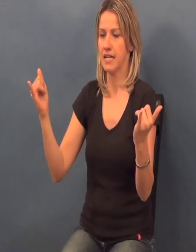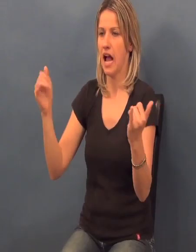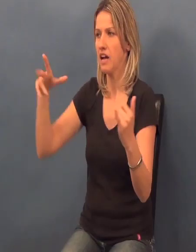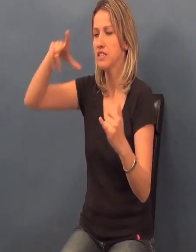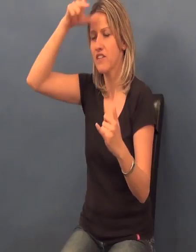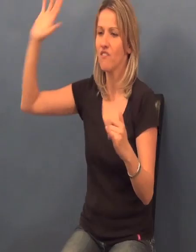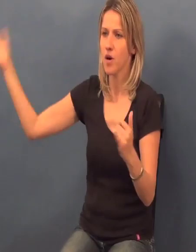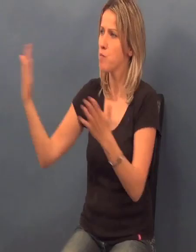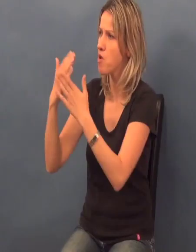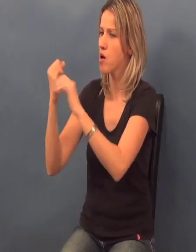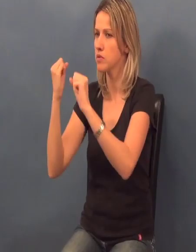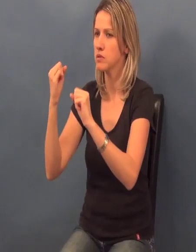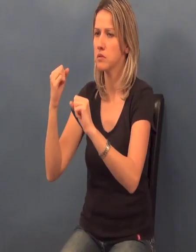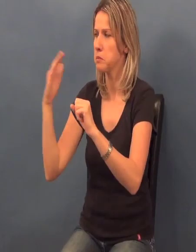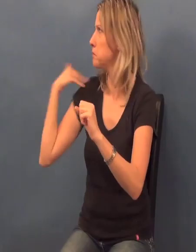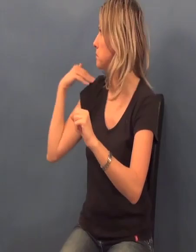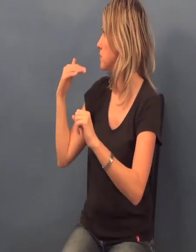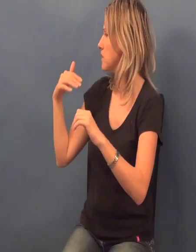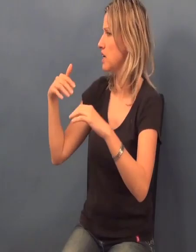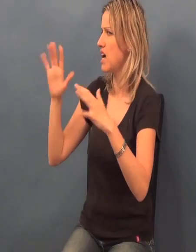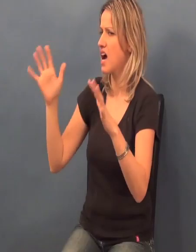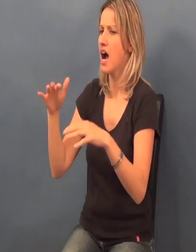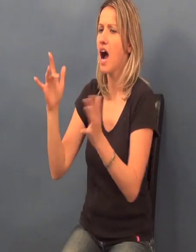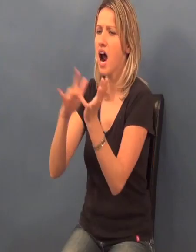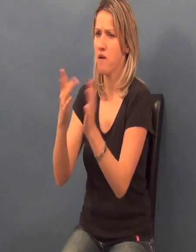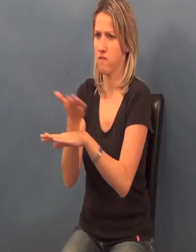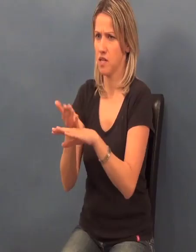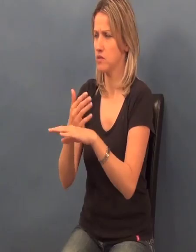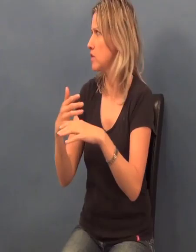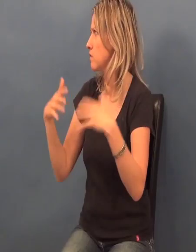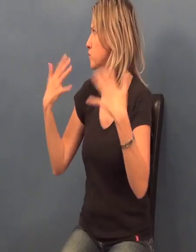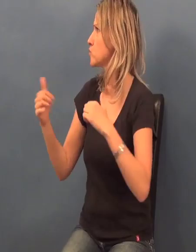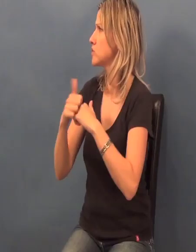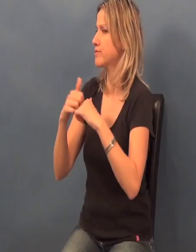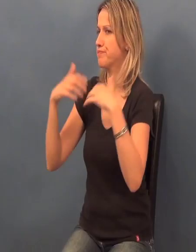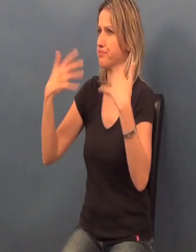Strażak prosi o pomoc w otwarciu tego pokoju. Ktoś powiedział, że to fałszywy alarm. A jednak nic się nie stało.